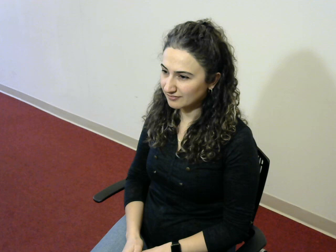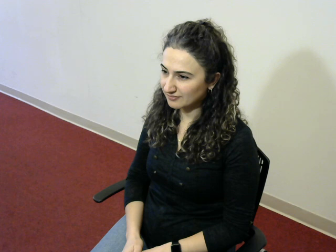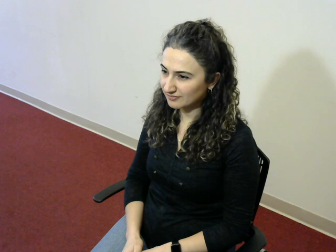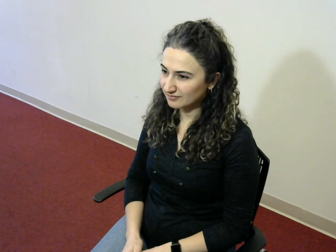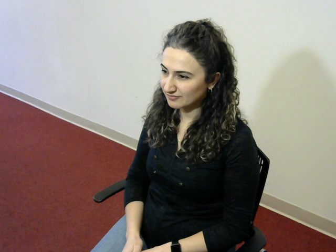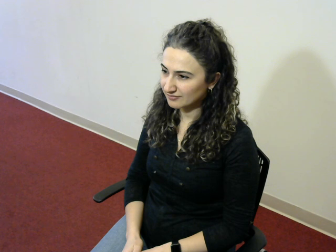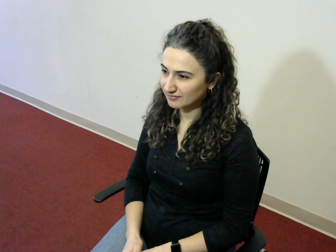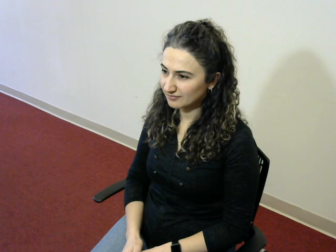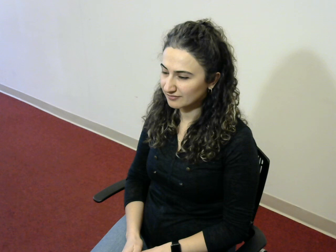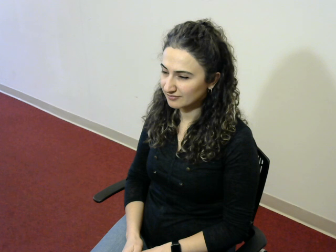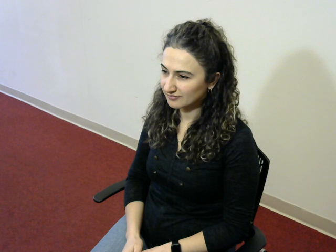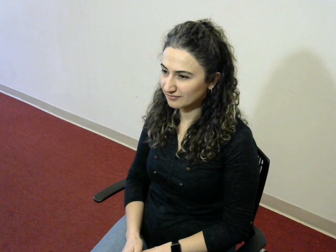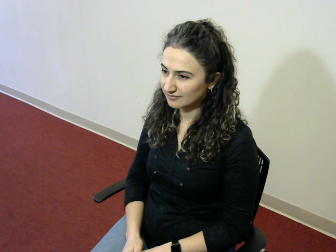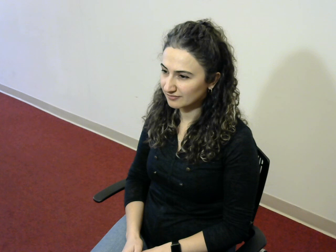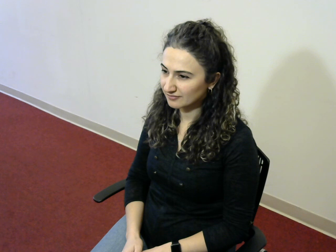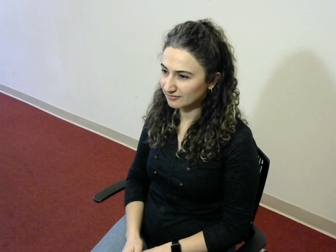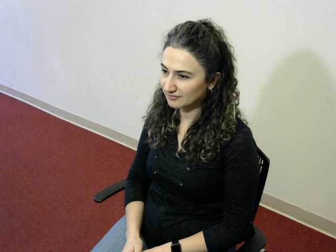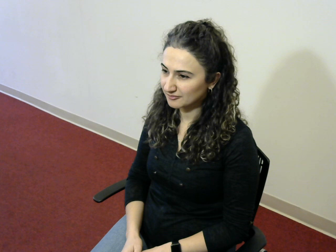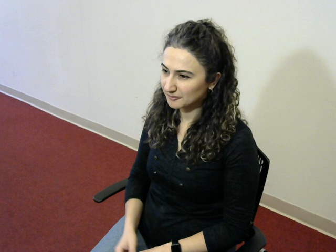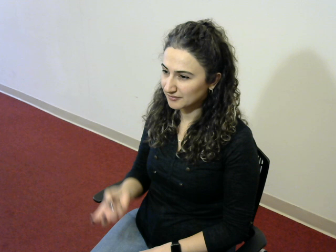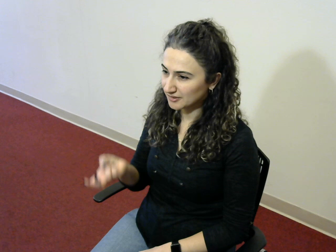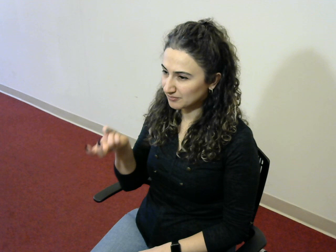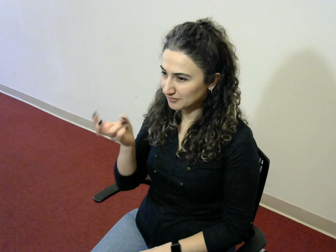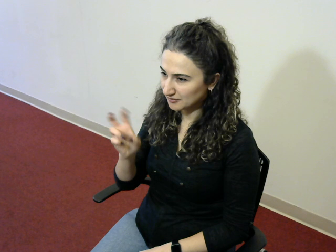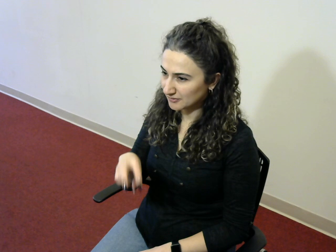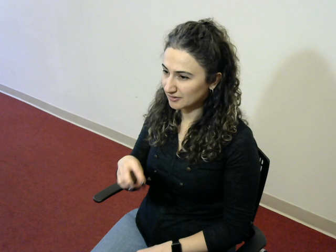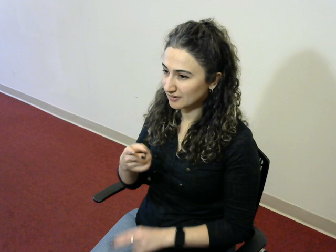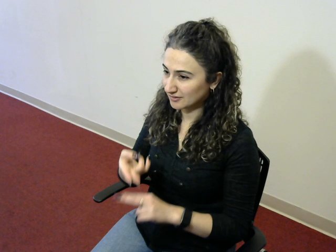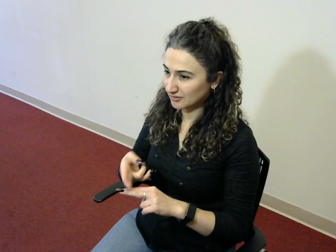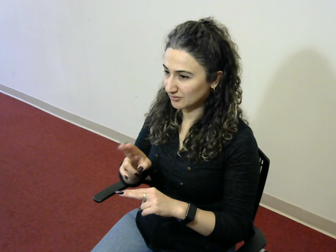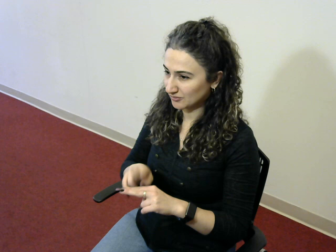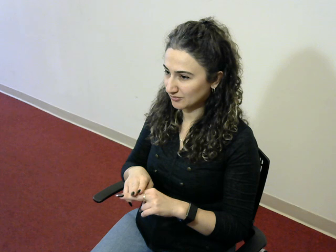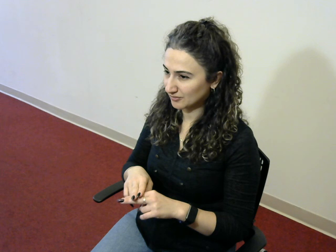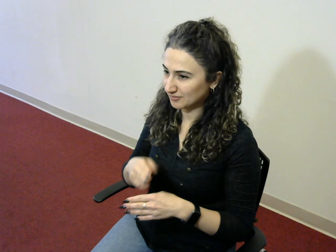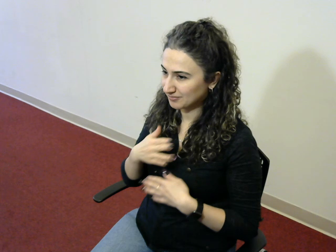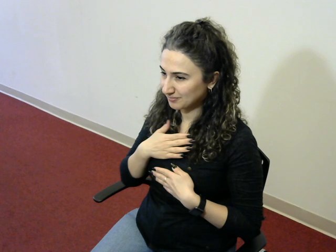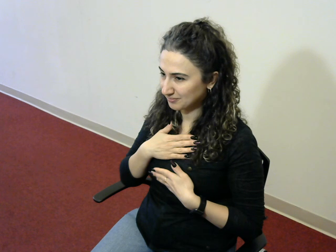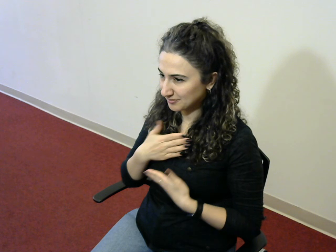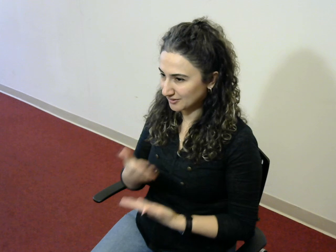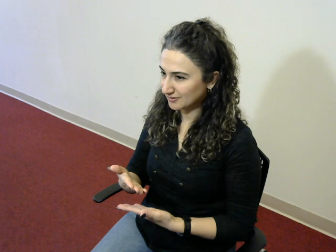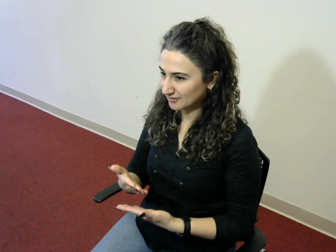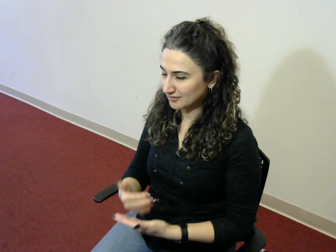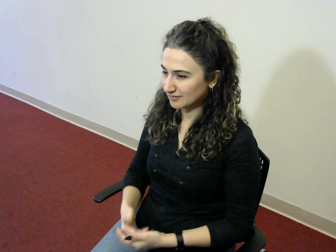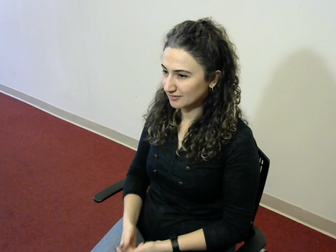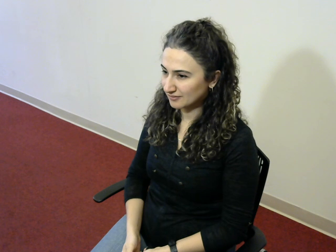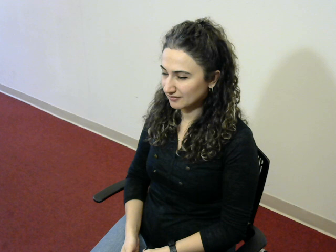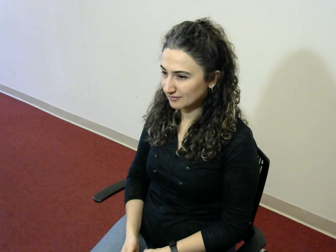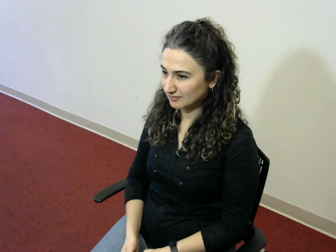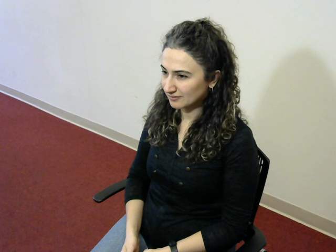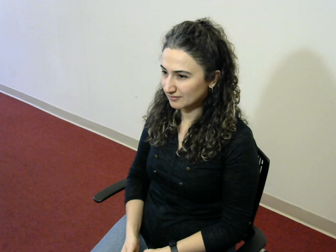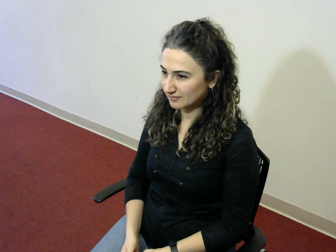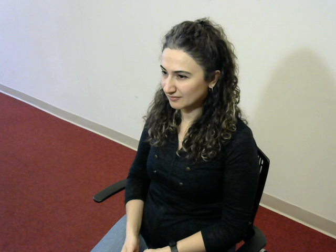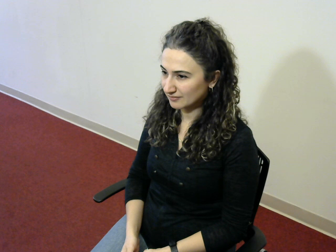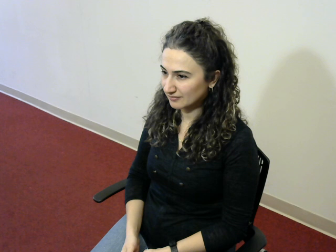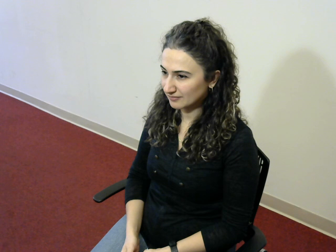Gəldiyinizə görə minnətdaram